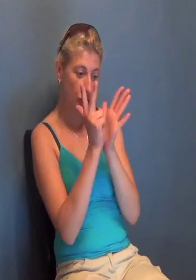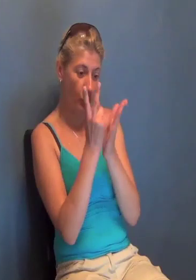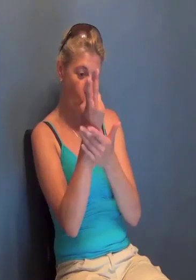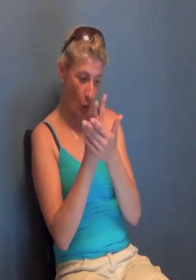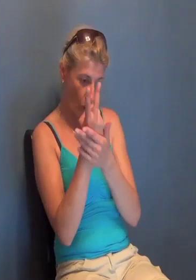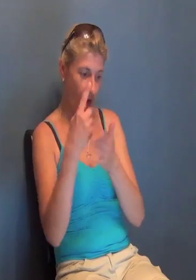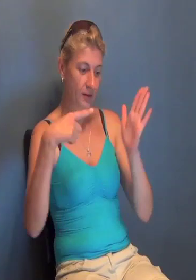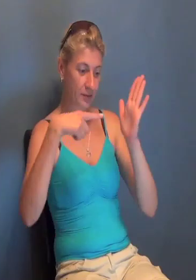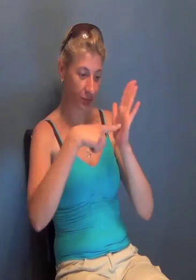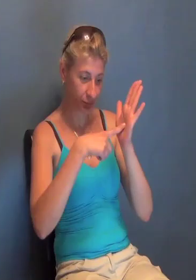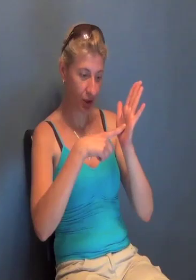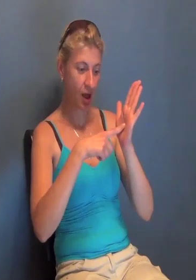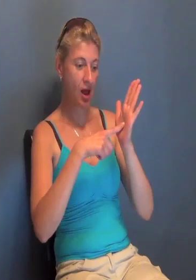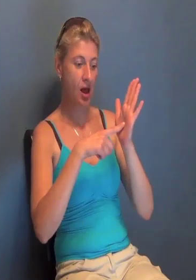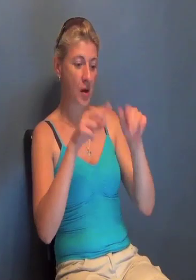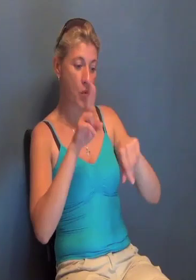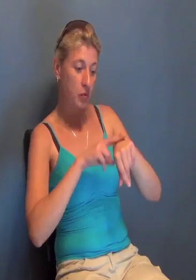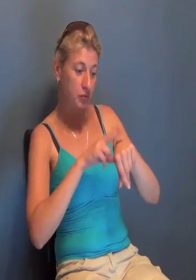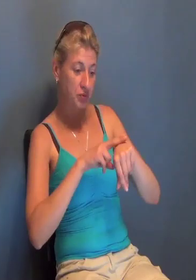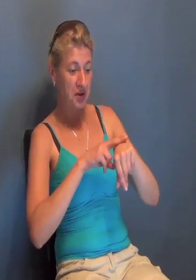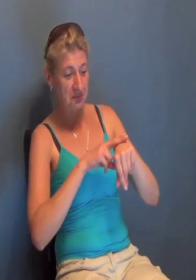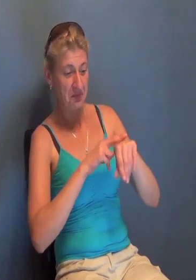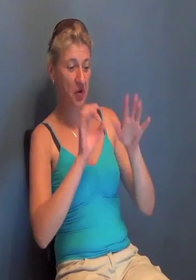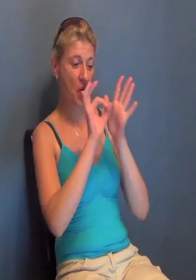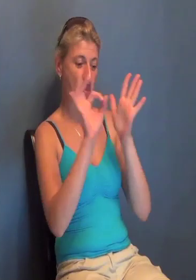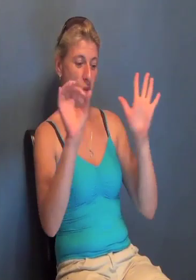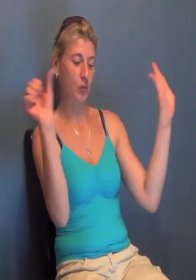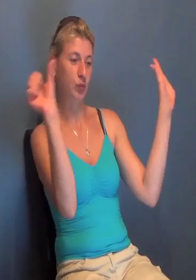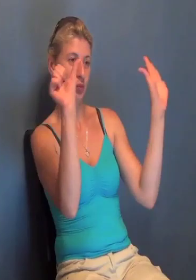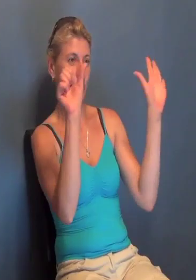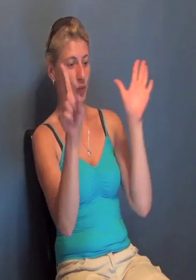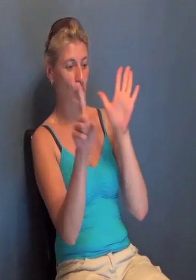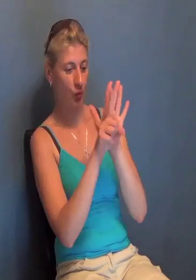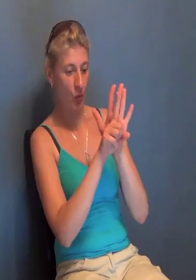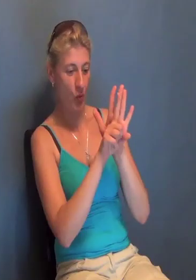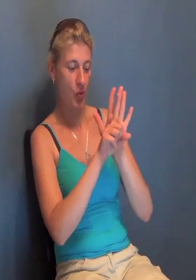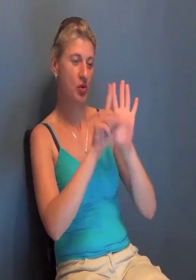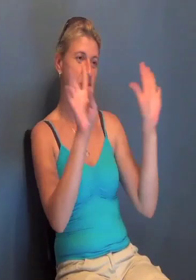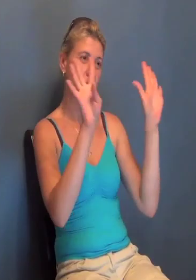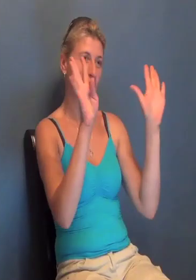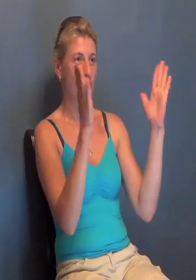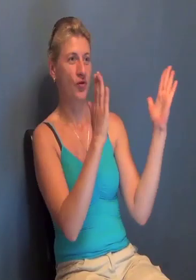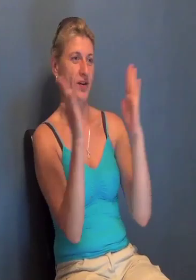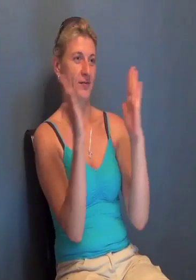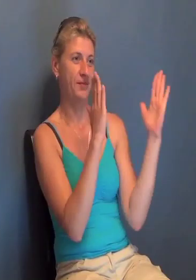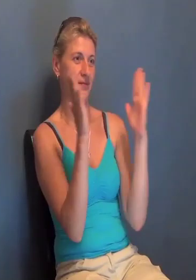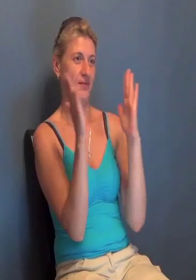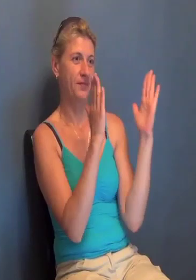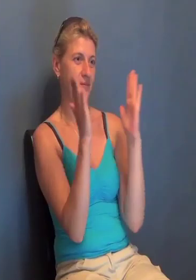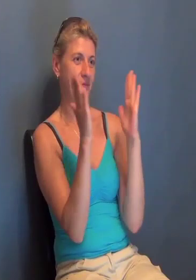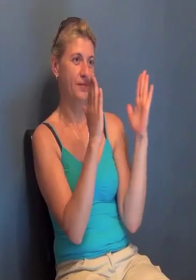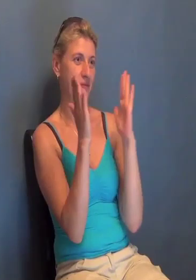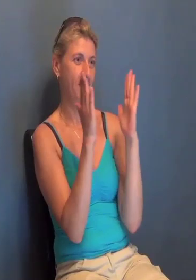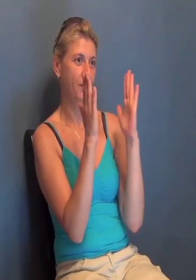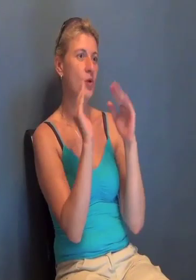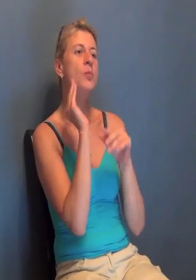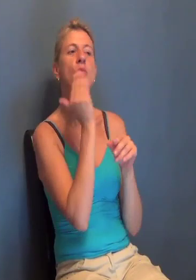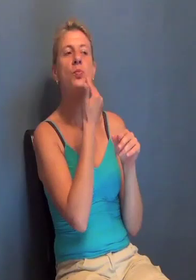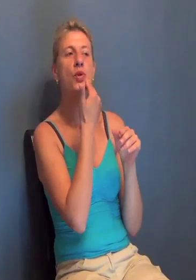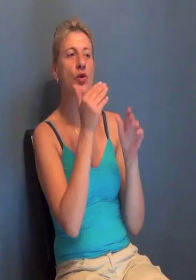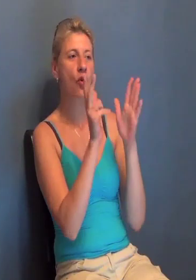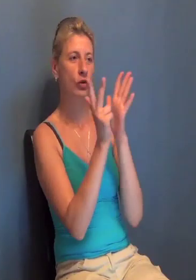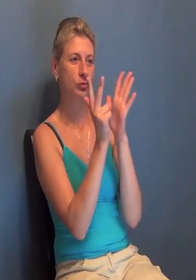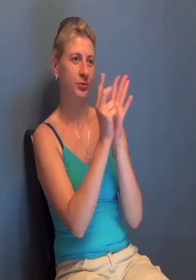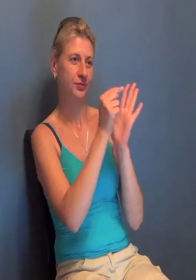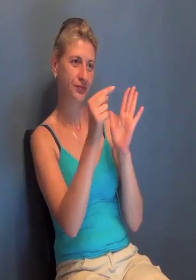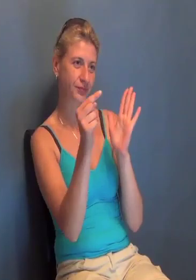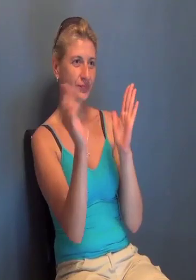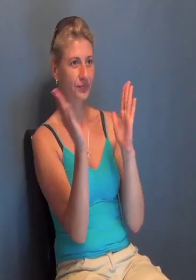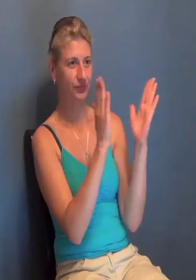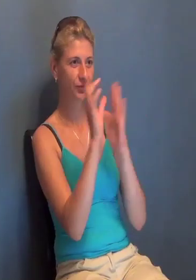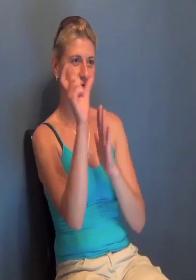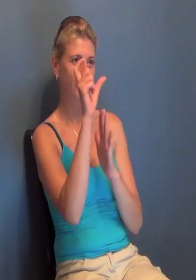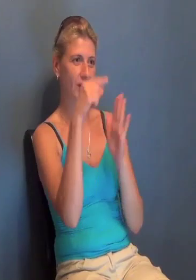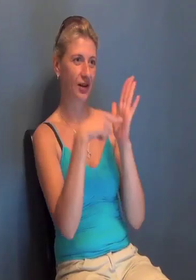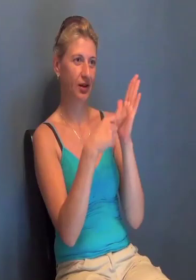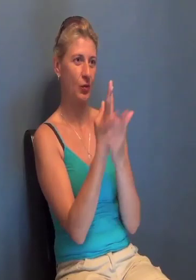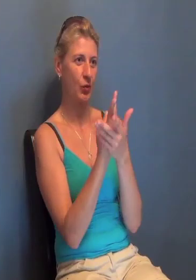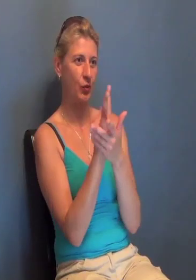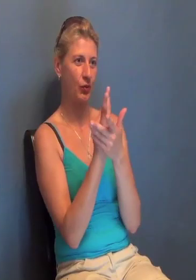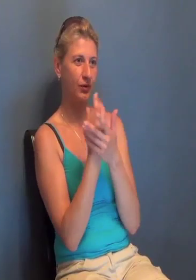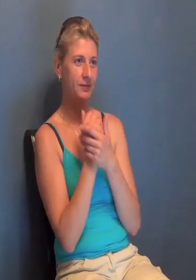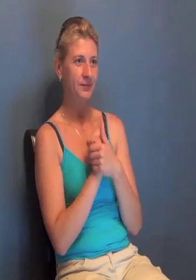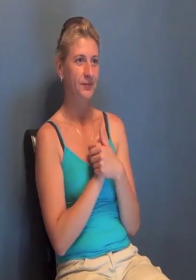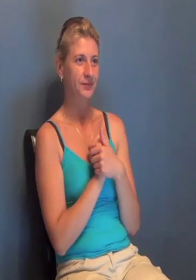Osiemnastego lutego, godzina od szóstej do dziewiątej... w tych godzinach...po południu, od osiemnastej, w tych godzinach, w czwartek, w lutym.